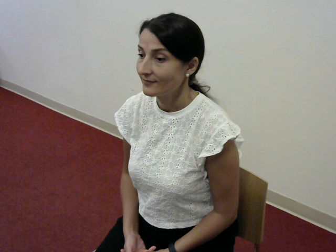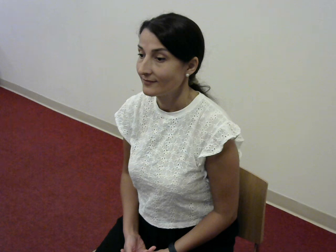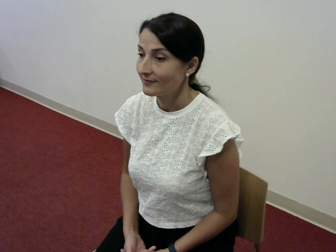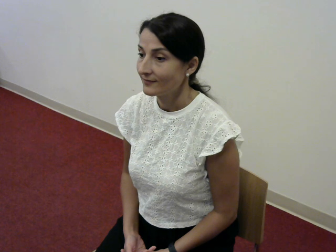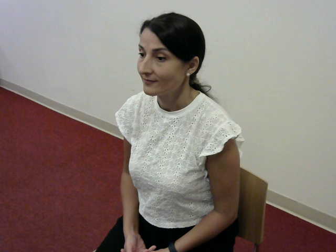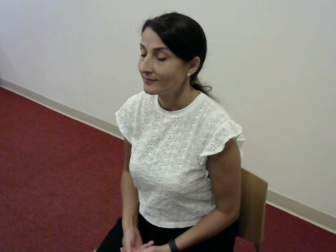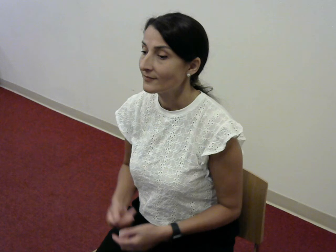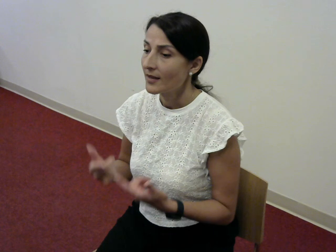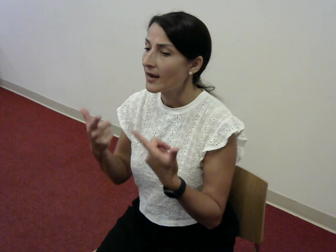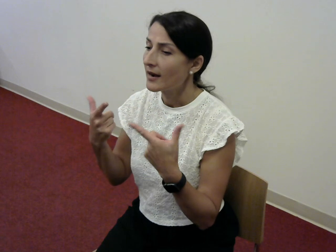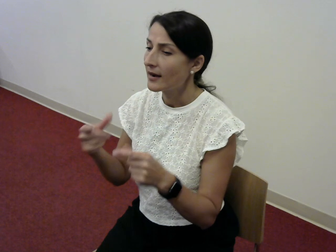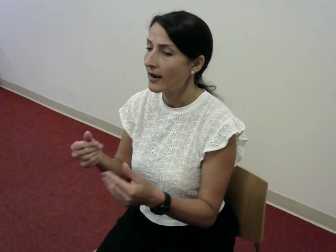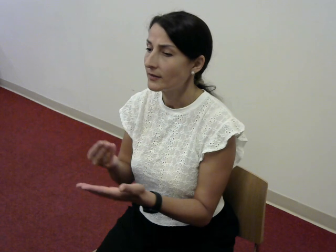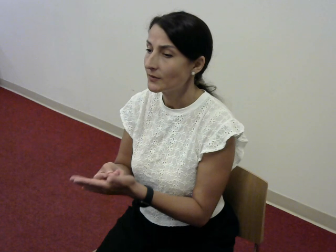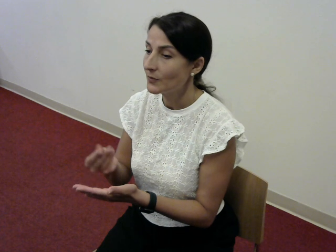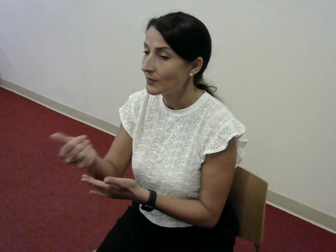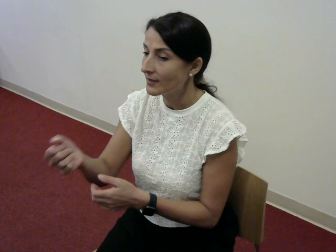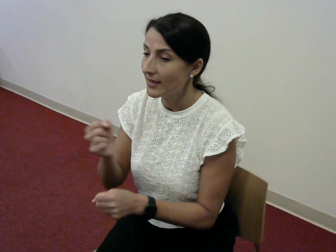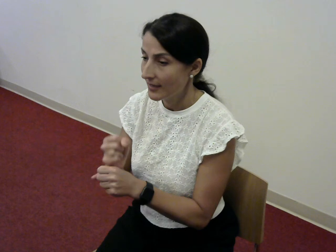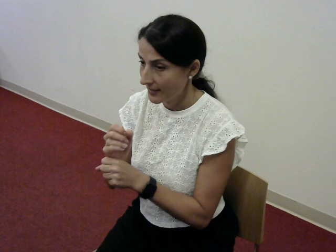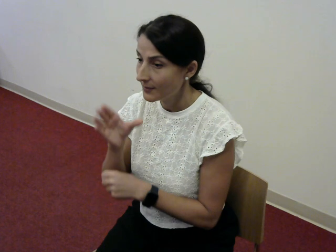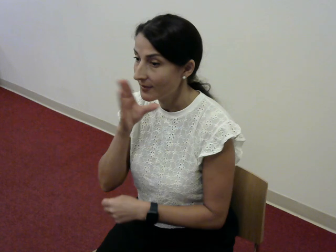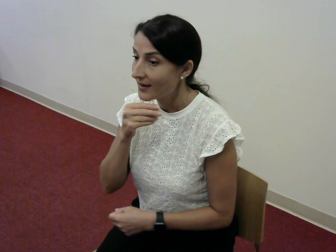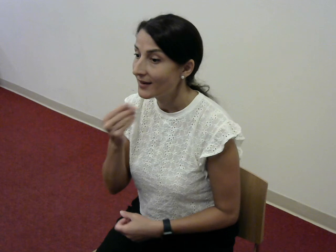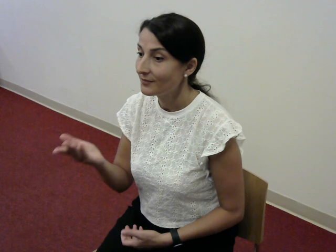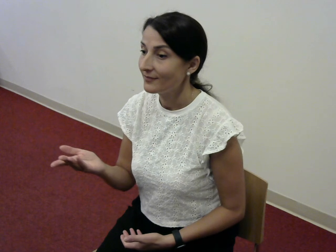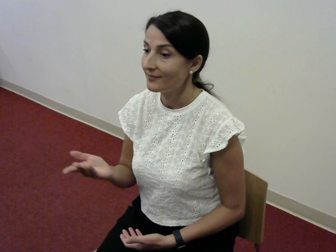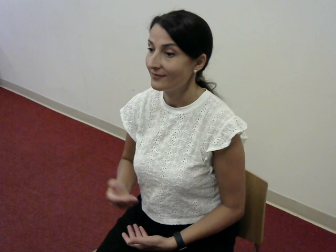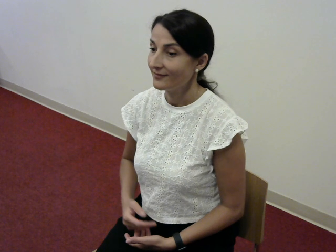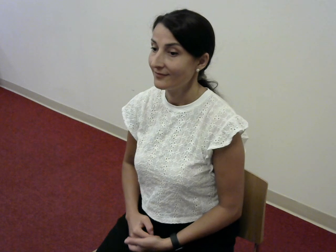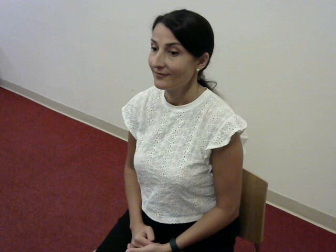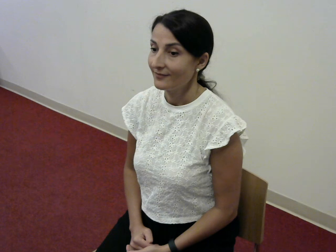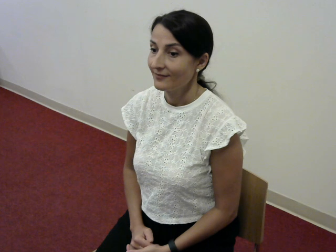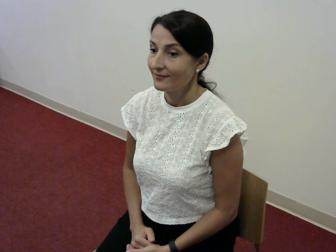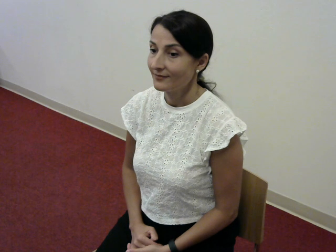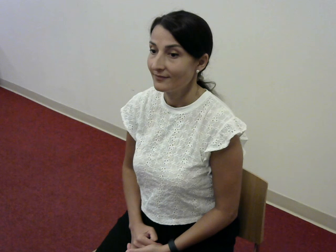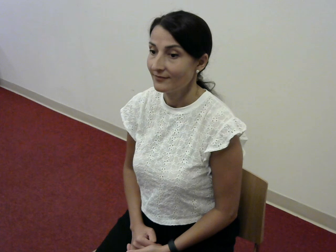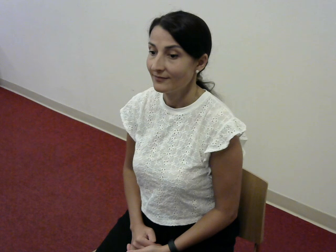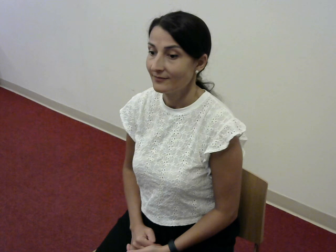Harda ödəniş edə bilərəm?